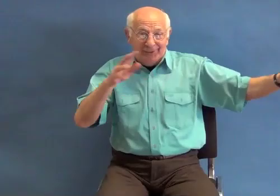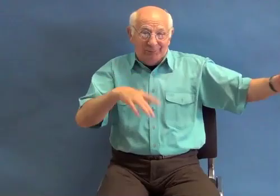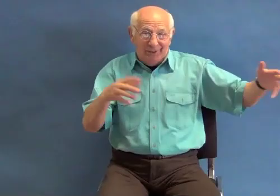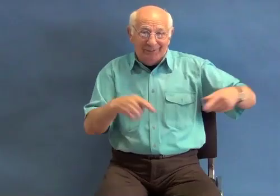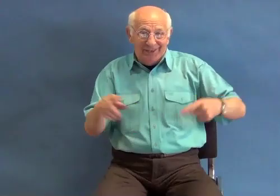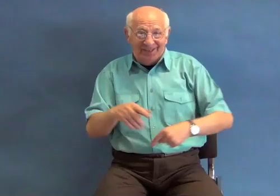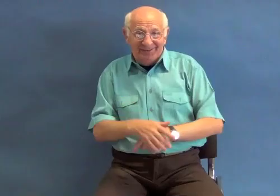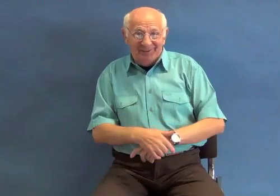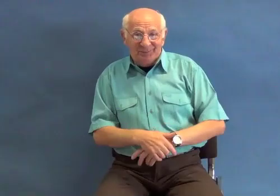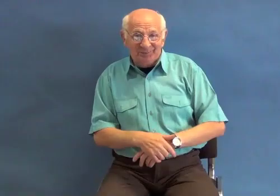Deszcz pada i jest woda.